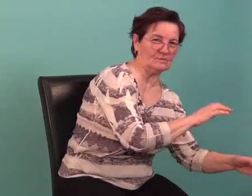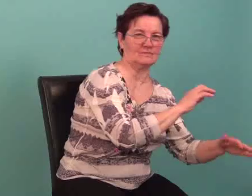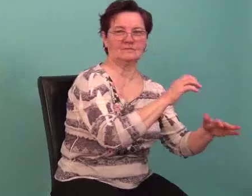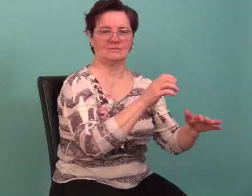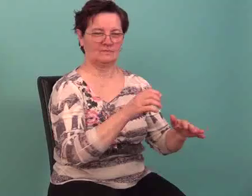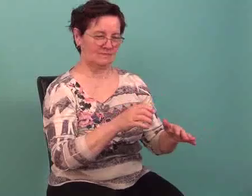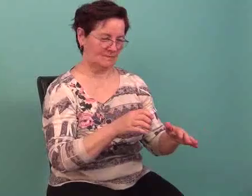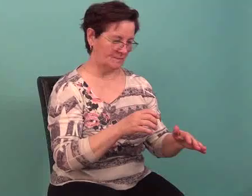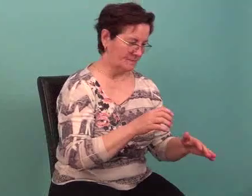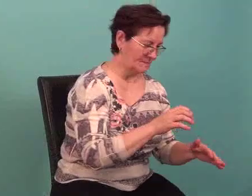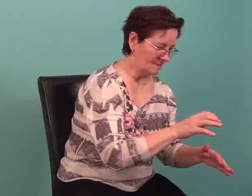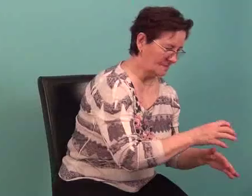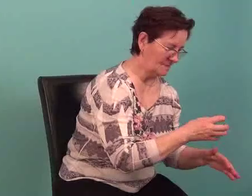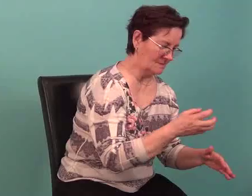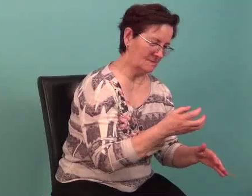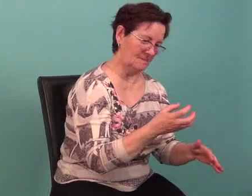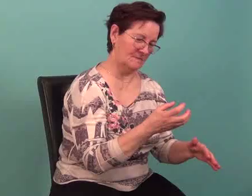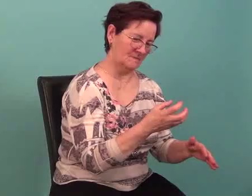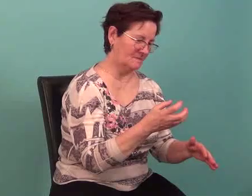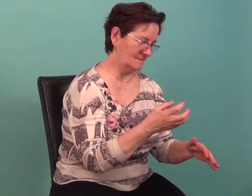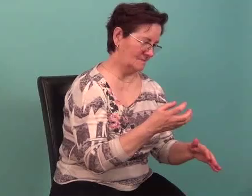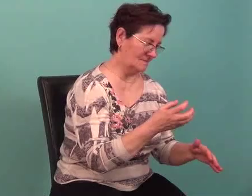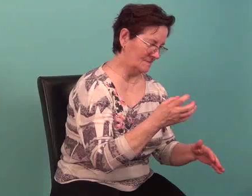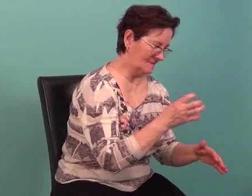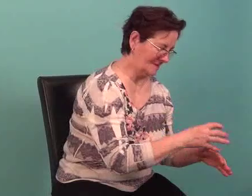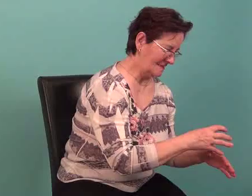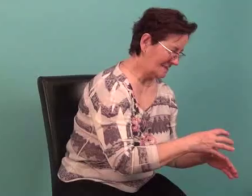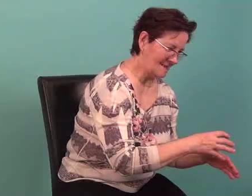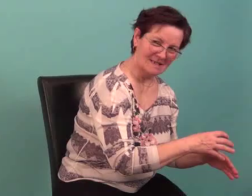Chłopiec wziął gruszkę do ręki, ale zaraz ją odłożył.